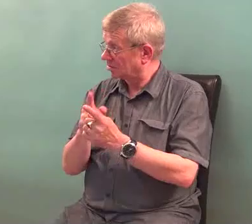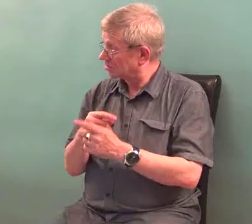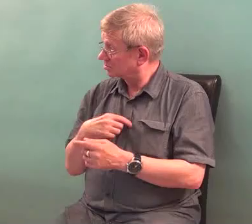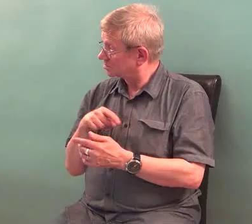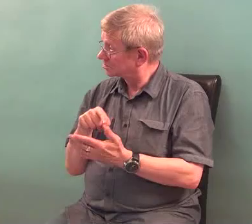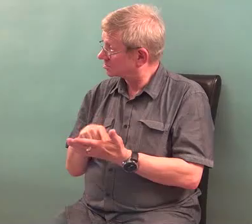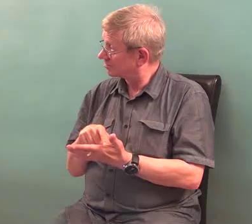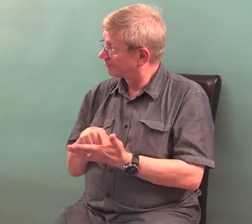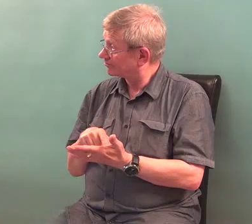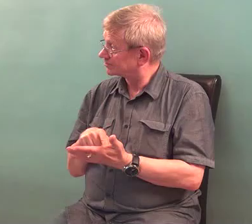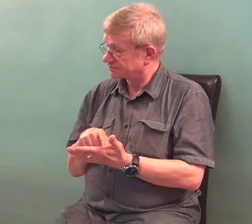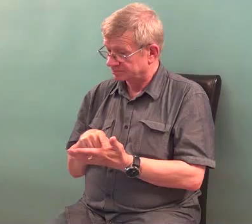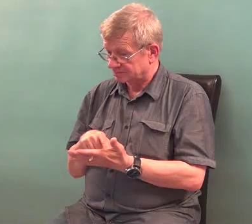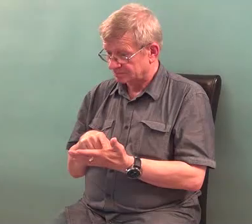Termin.